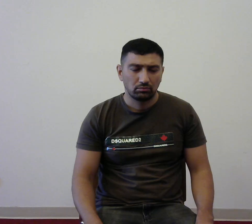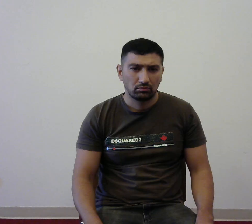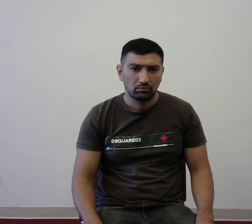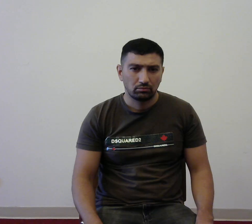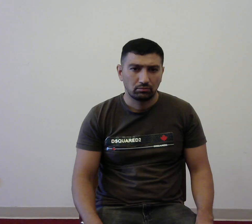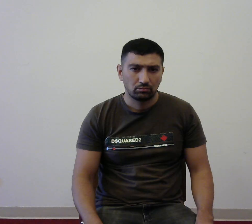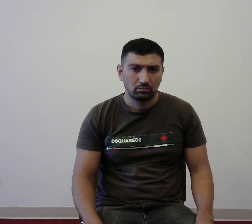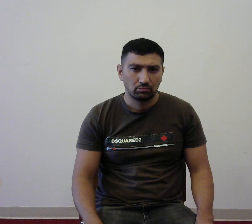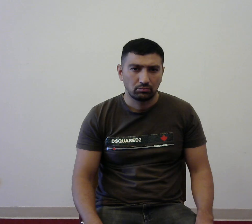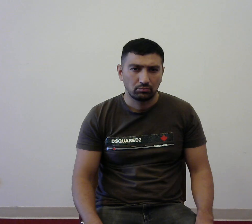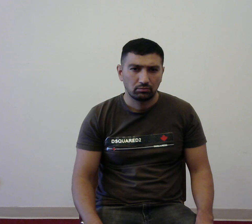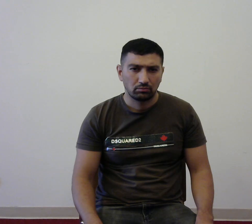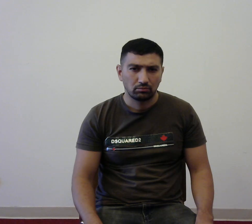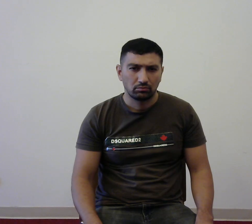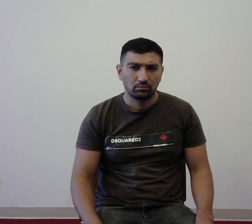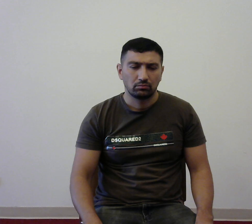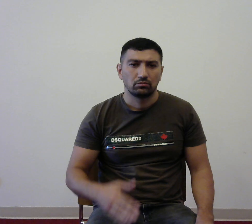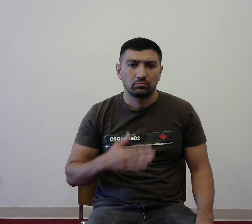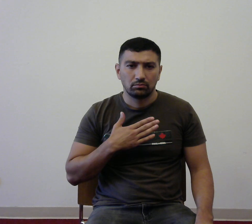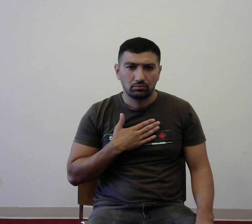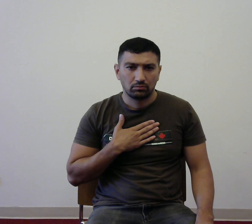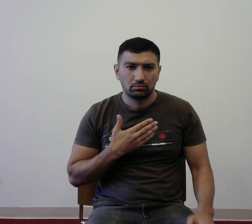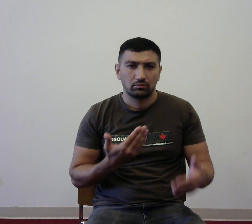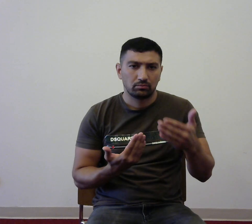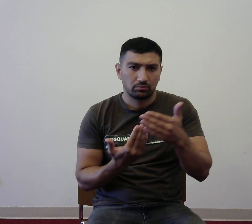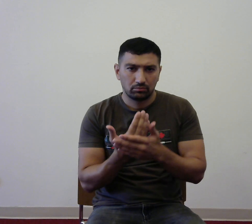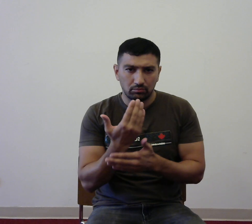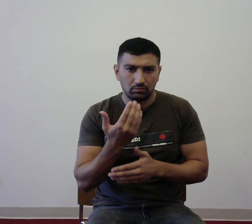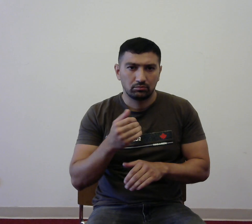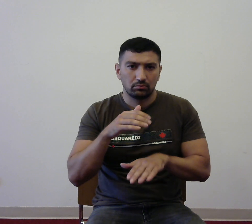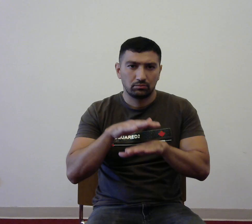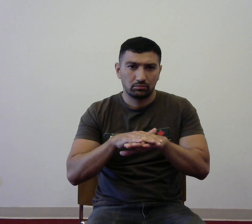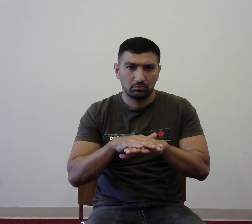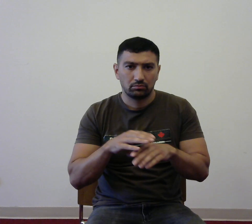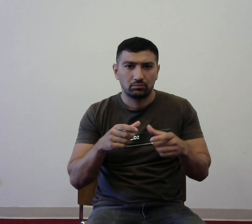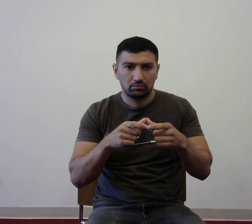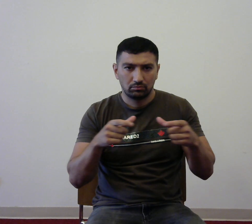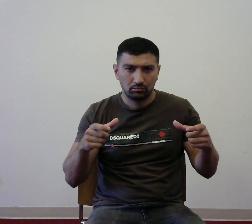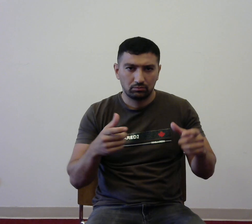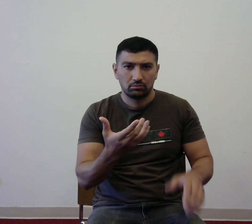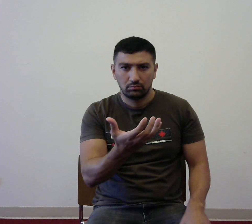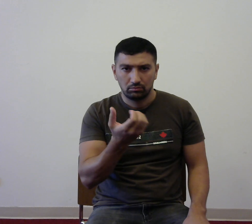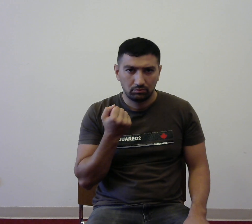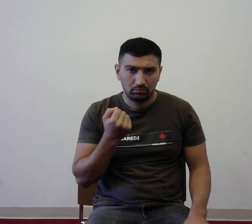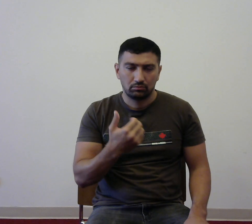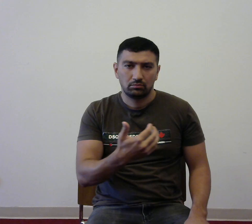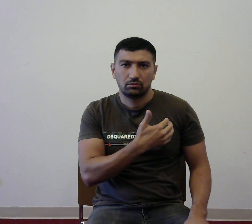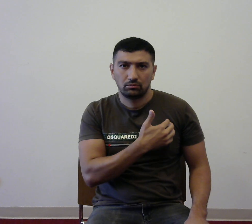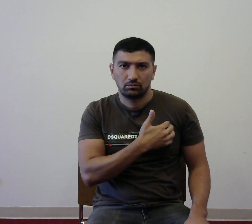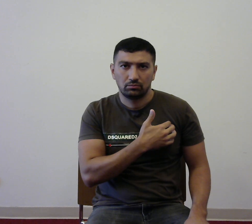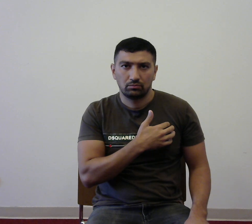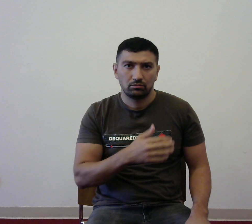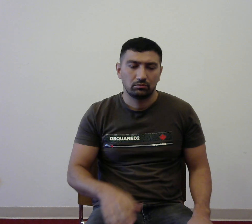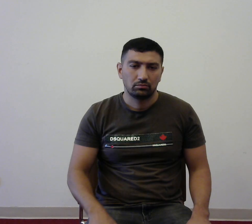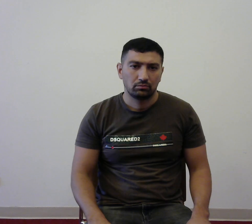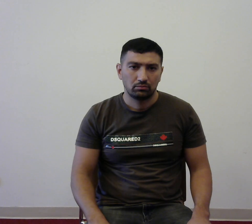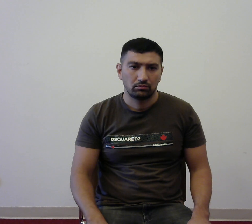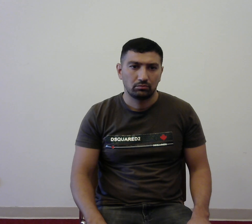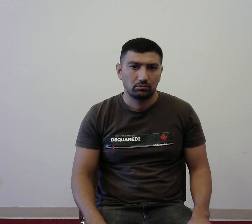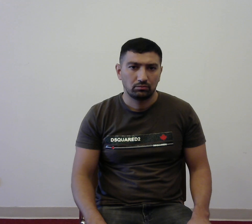Mən yeni bank kartı götürmək istəyirəm